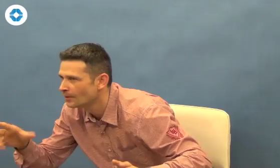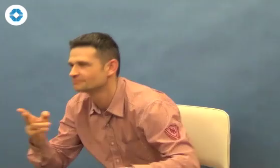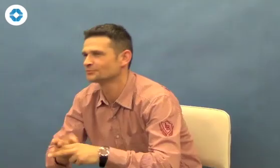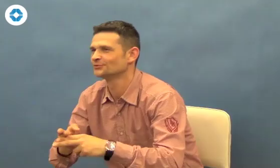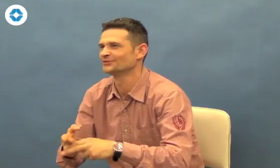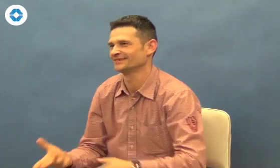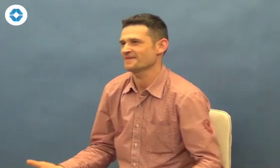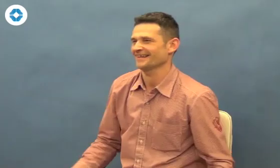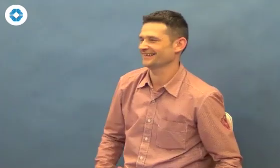Obcięte, nie ma.